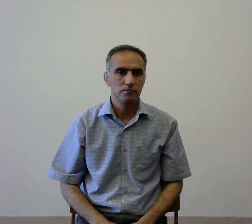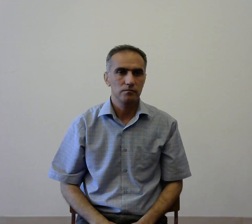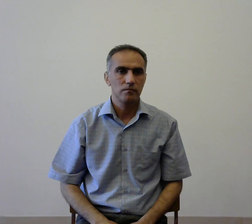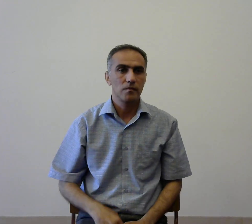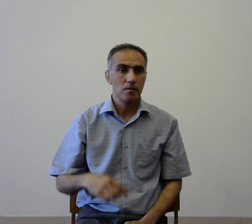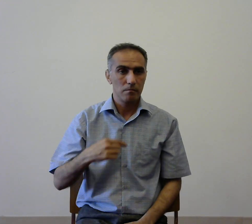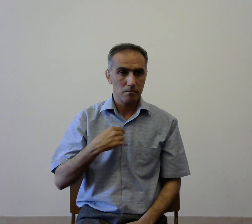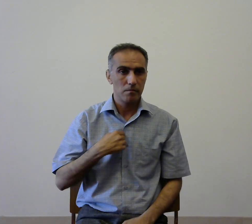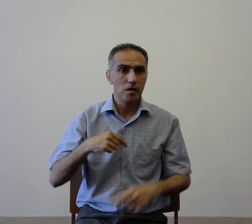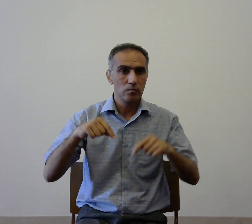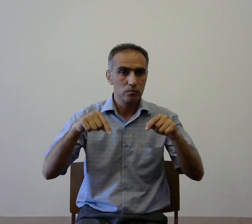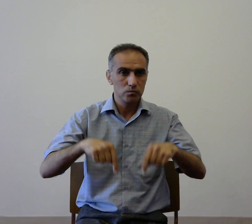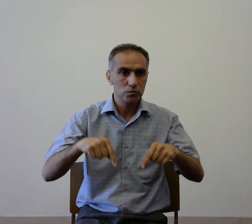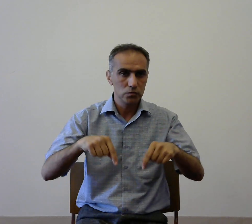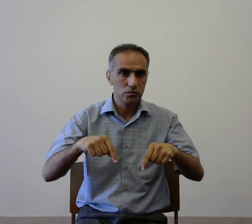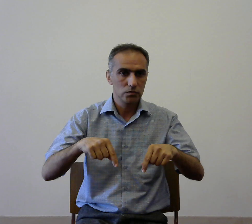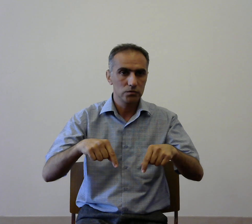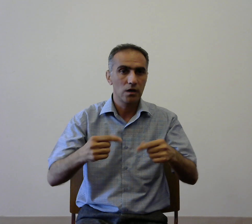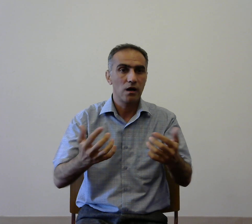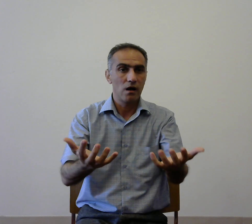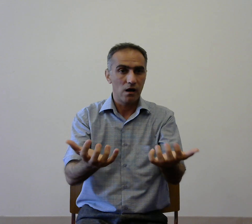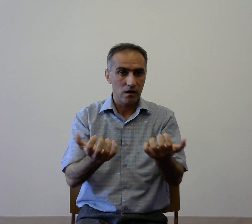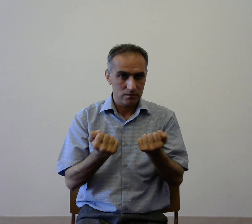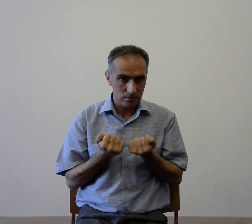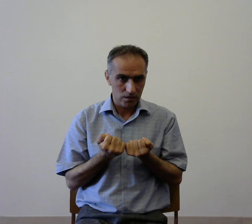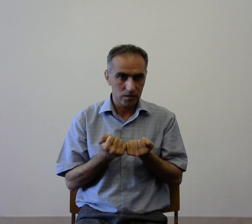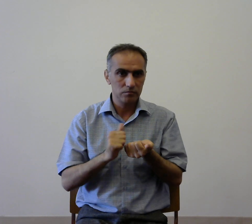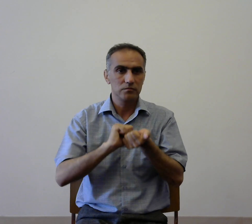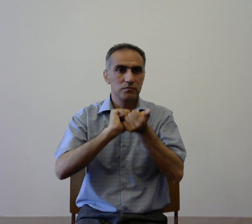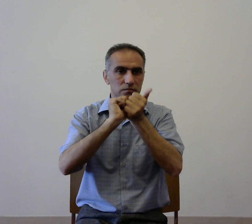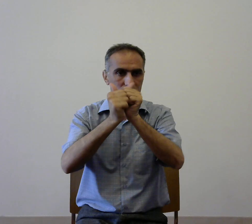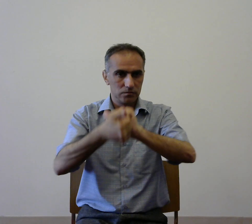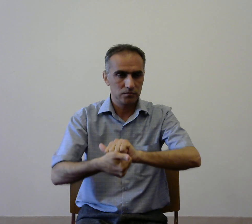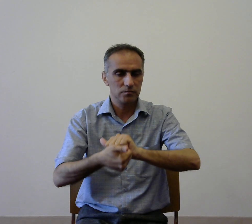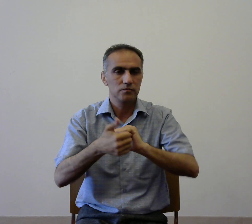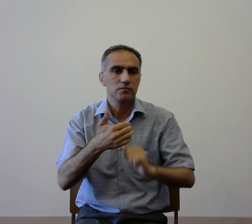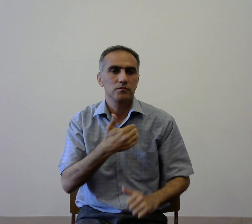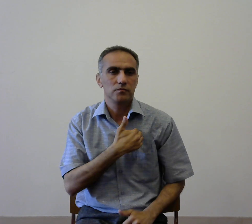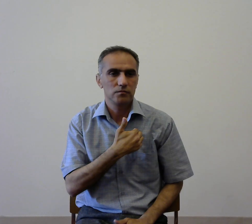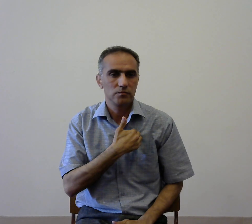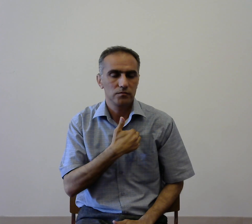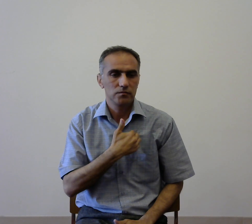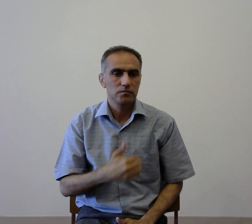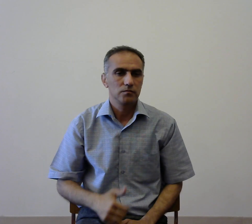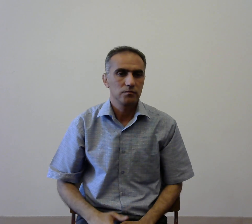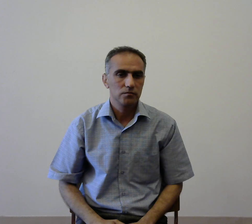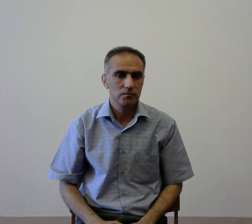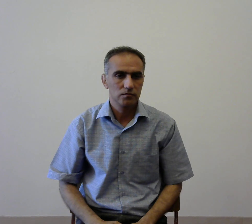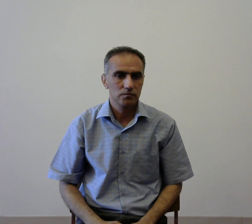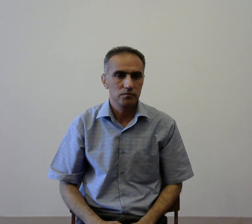Mən buradan aldıqlarımı dəyişmək istəyirəm